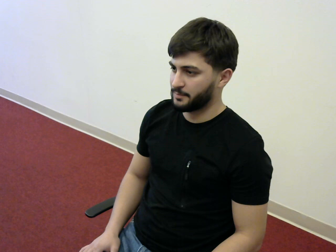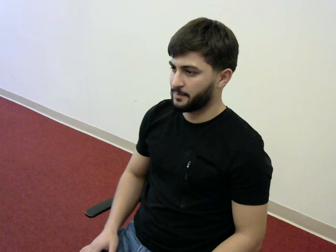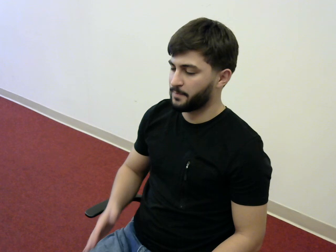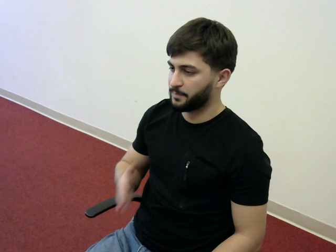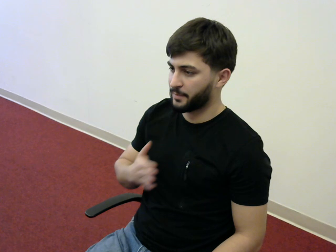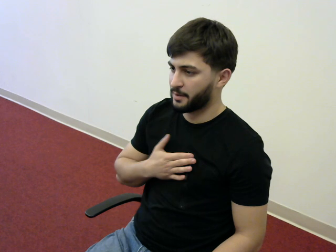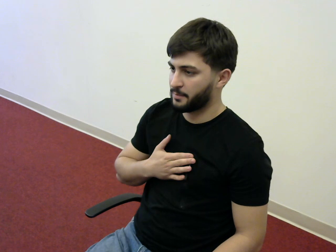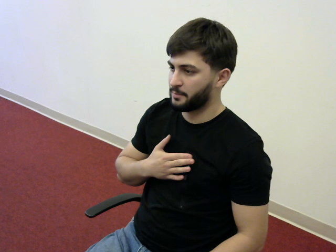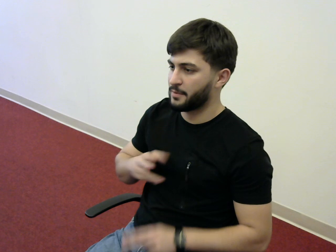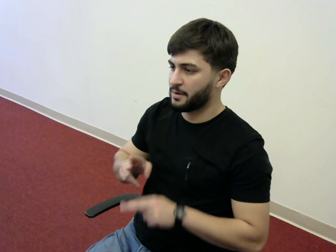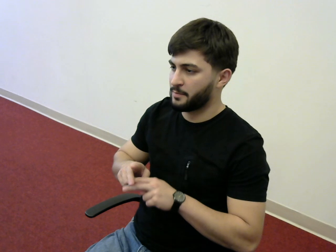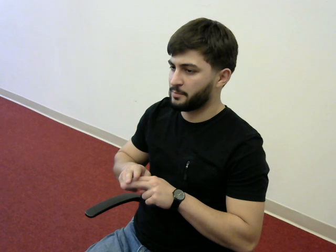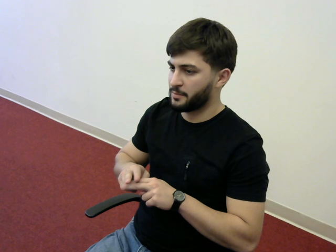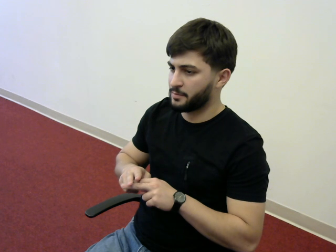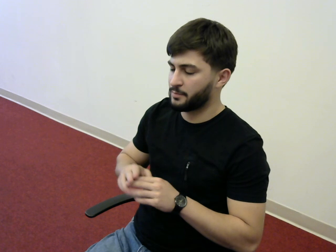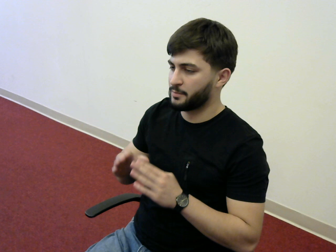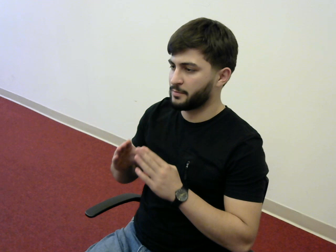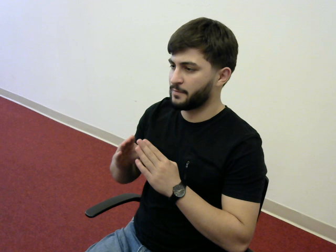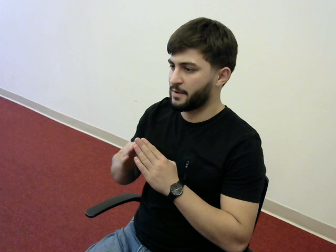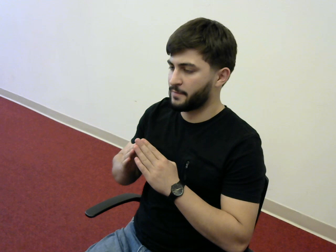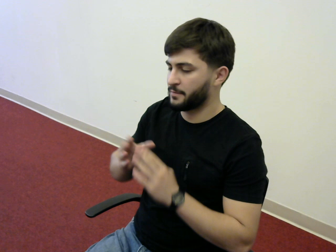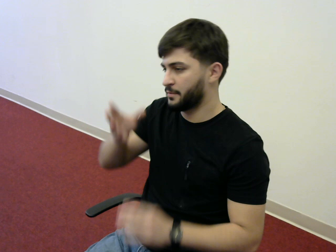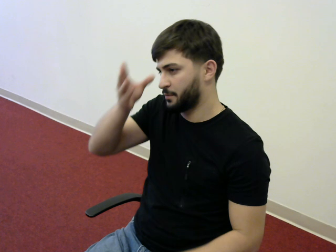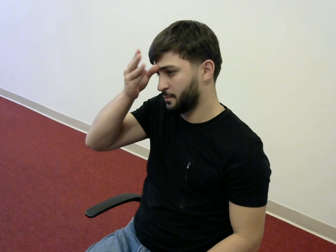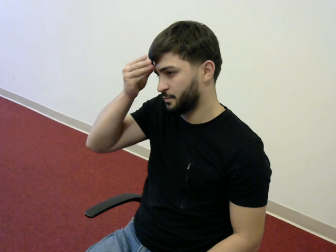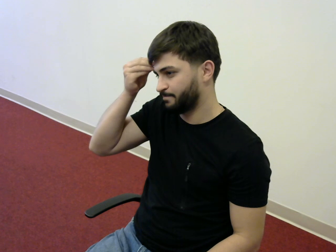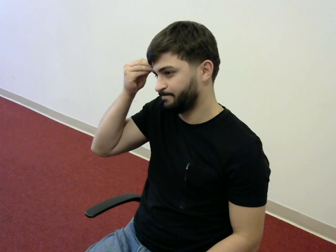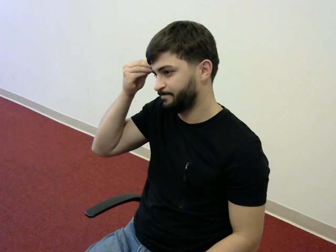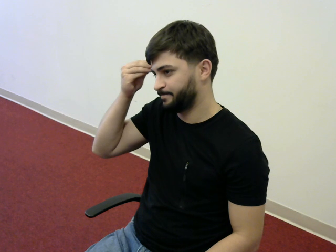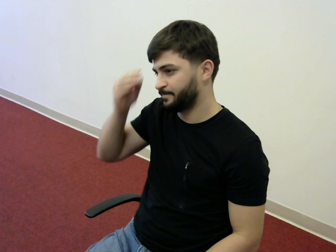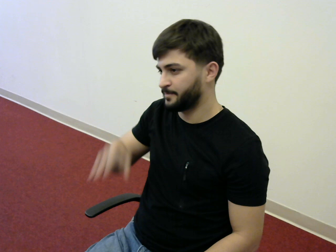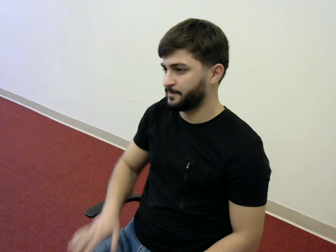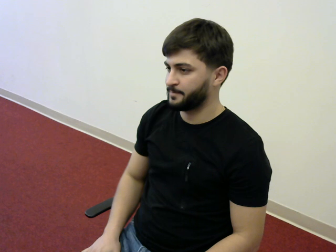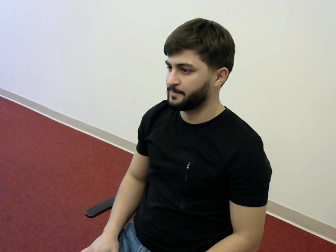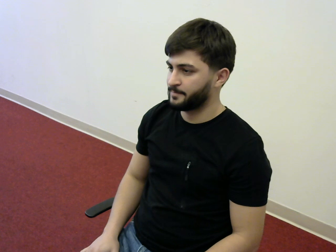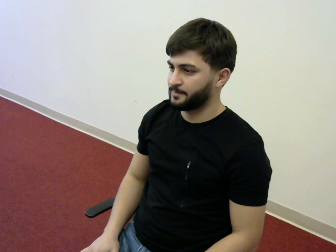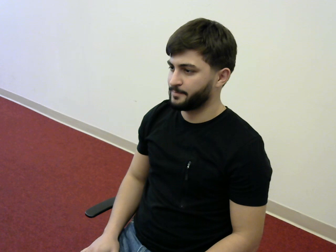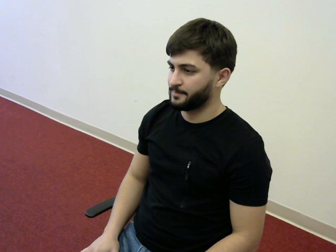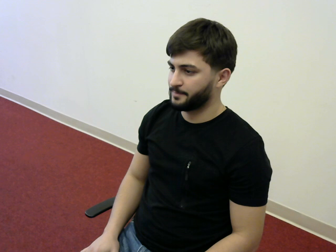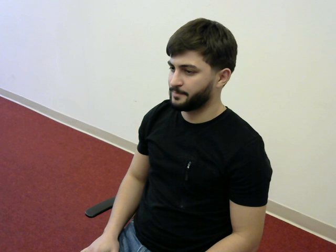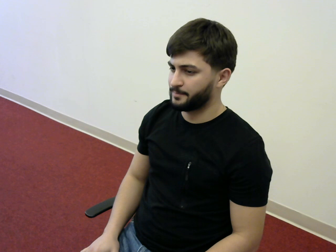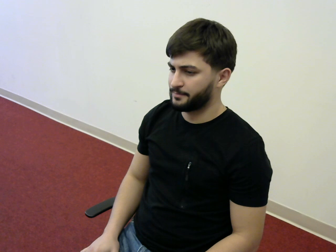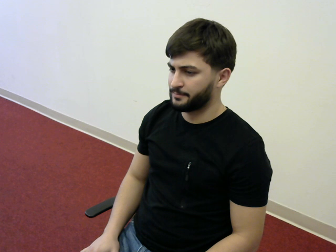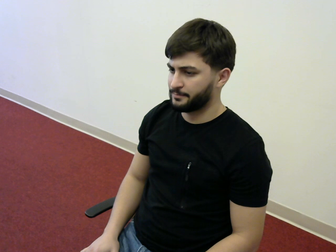Mən şəxsiyyət vəsiqəsini evdə unutmuşam